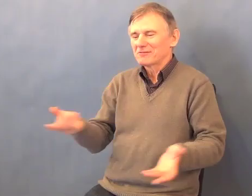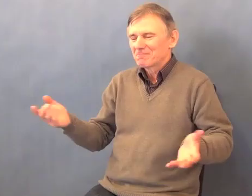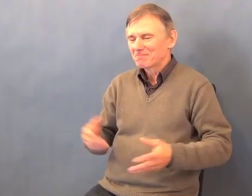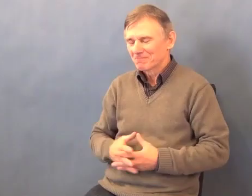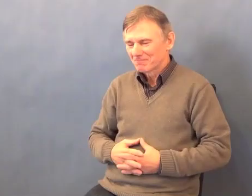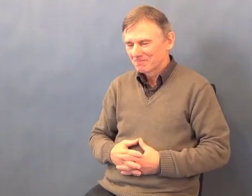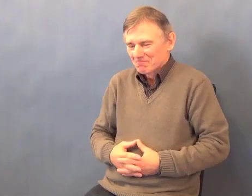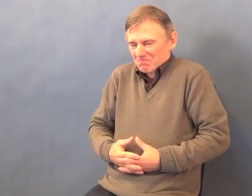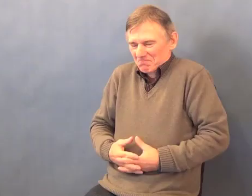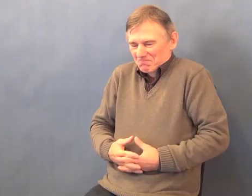No ale co to jest?